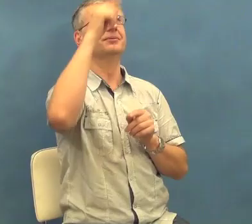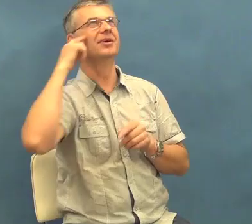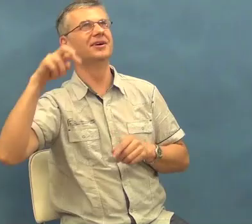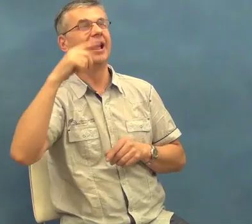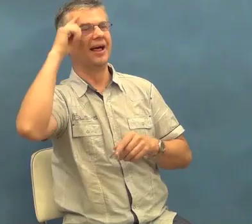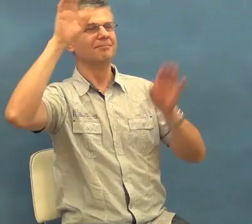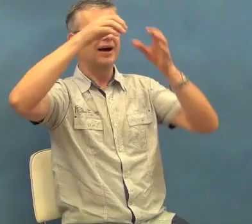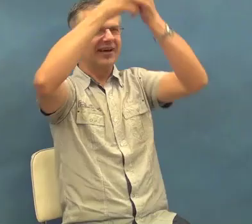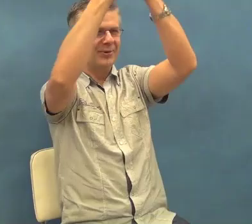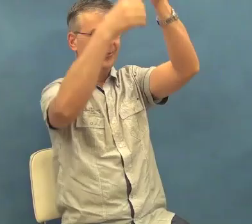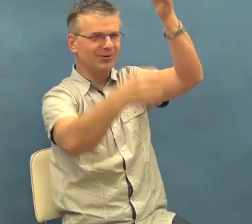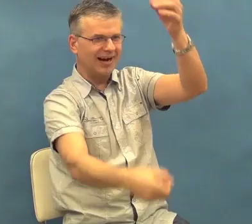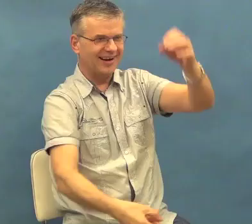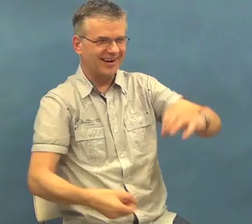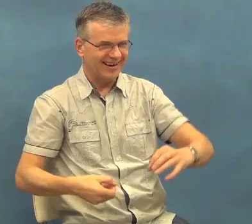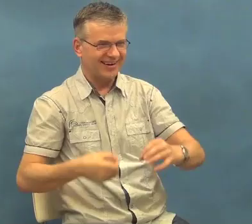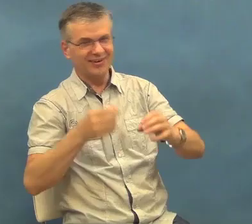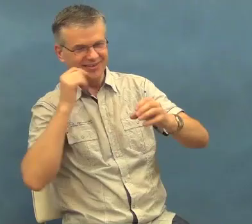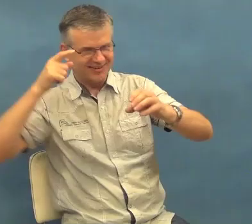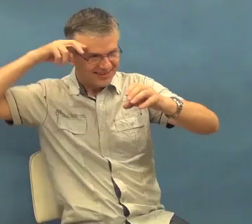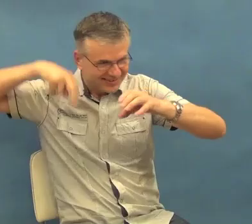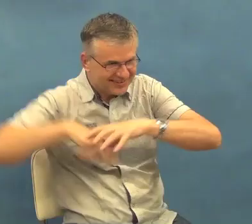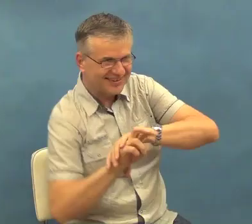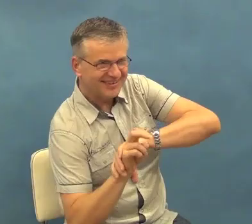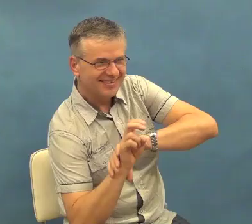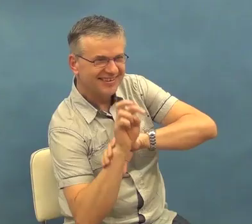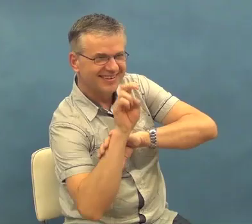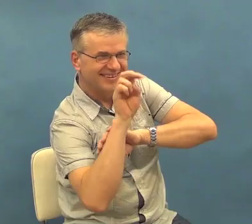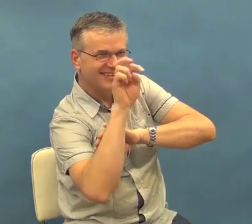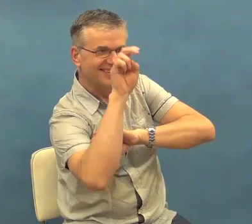Wchodzi na górę środkiem rynny.